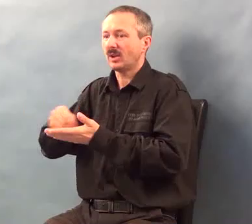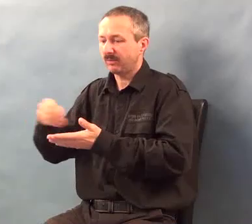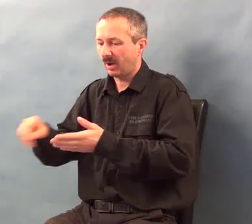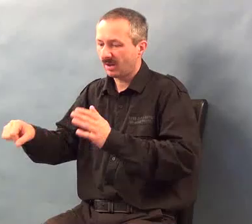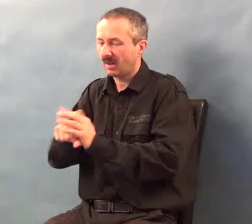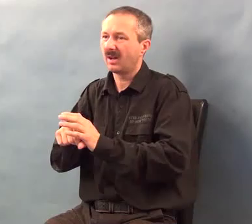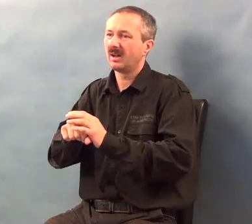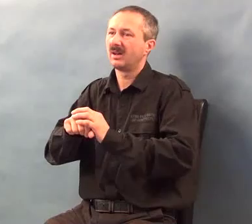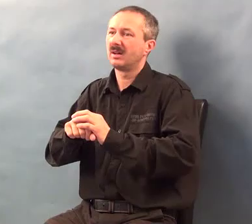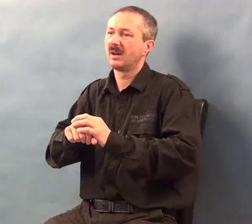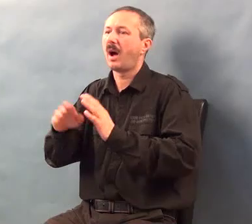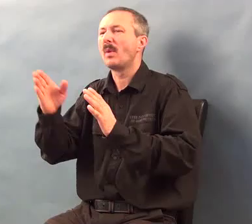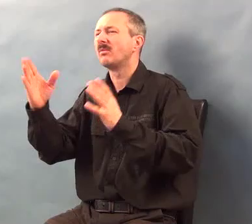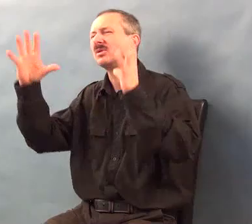Nie wiem do której, ale potem robi się ciemno.